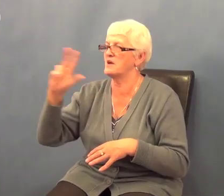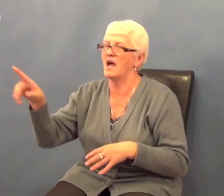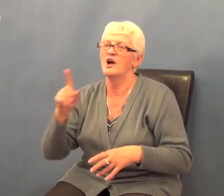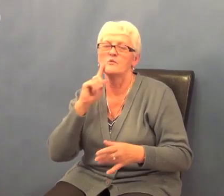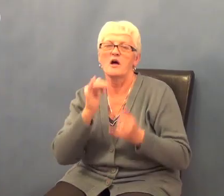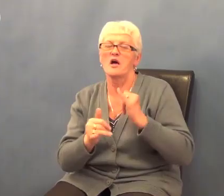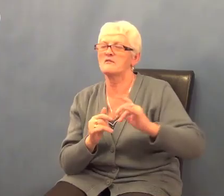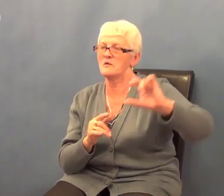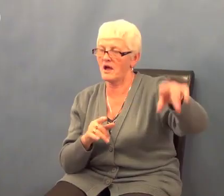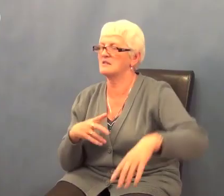A ten chłopiec na rowerze odjeżdża.